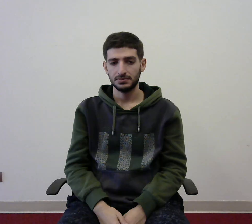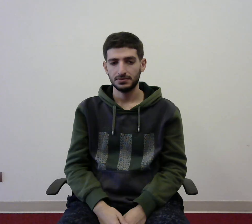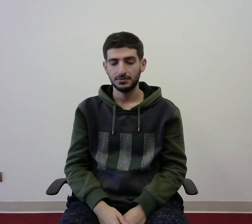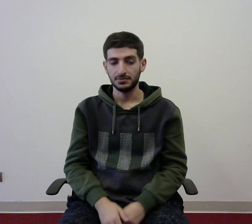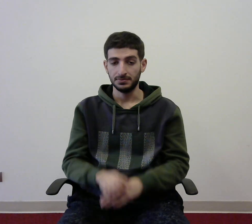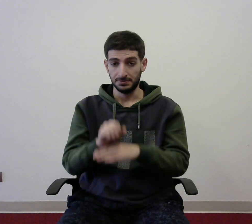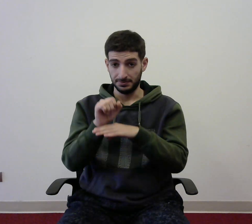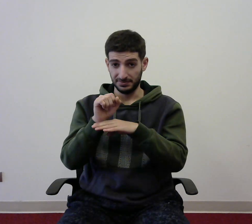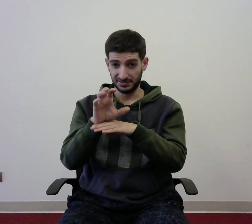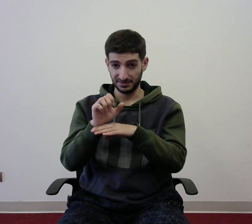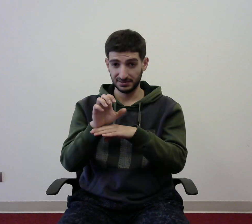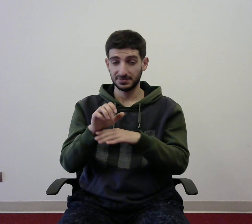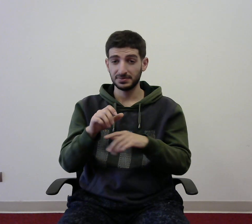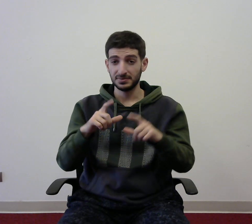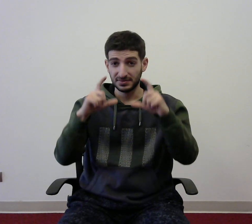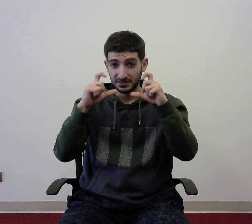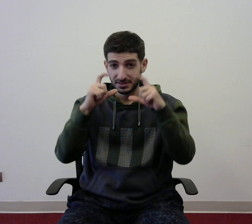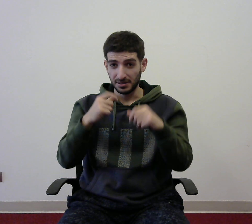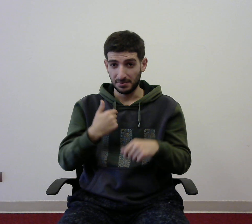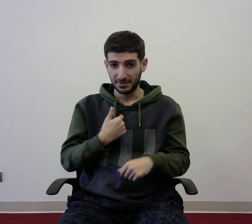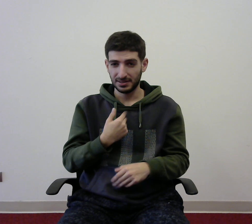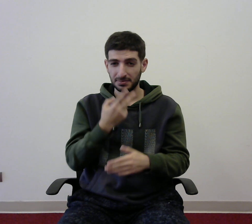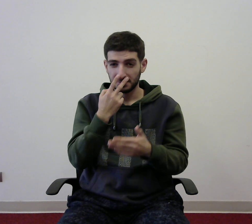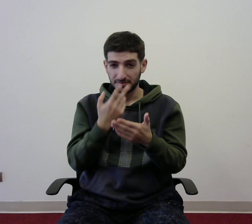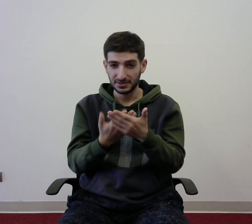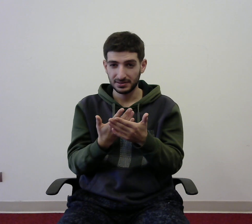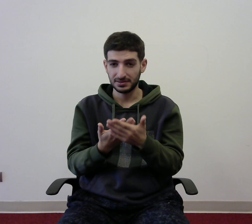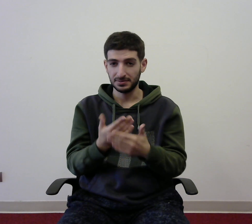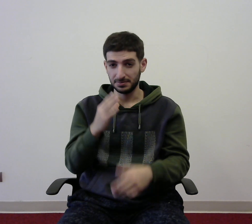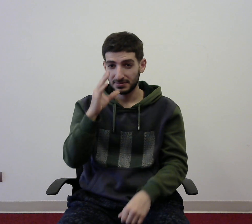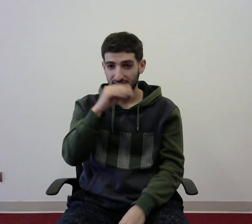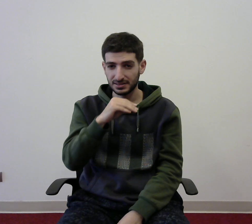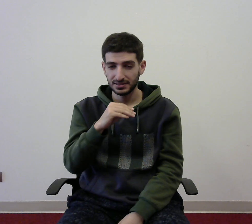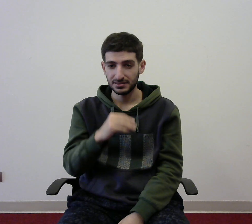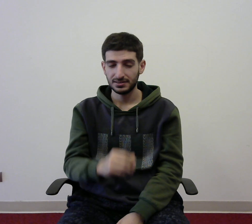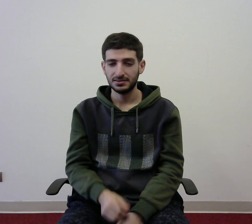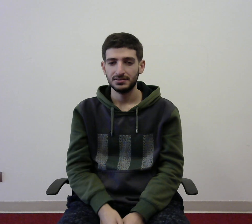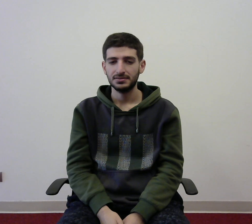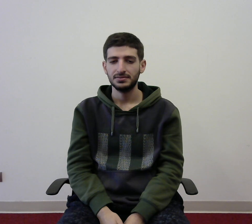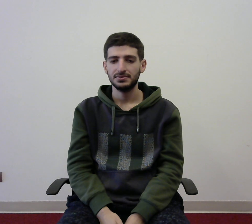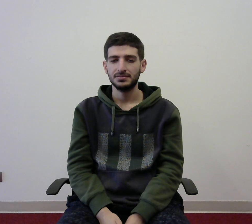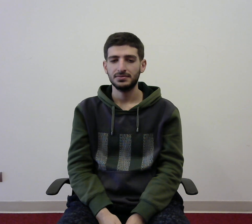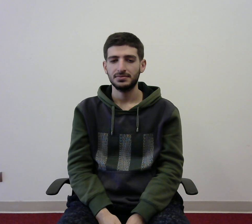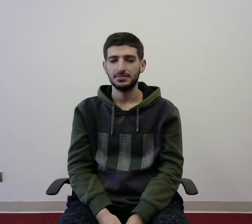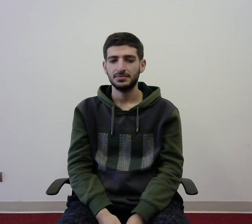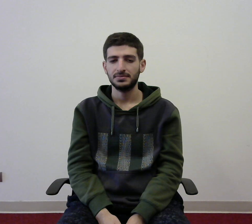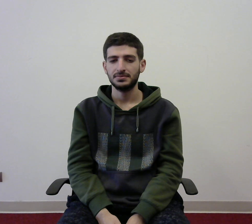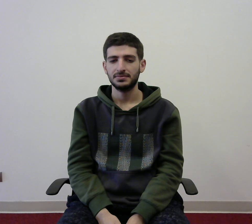Çəkdiyin şəkilləri mənə göstərə bilərsənmi?